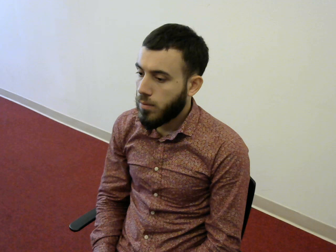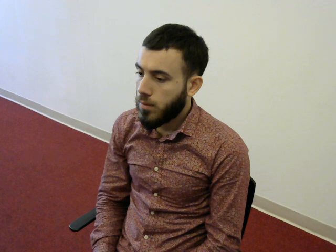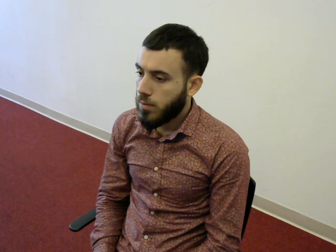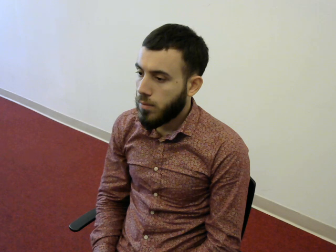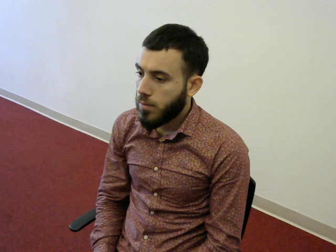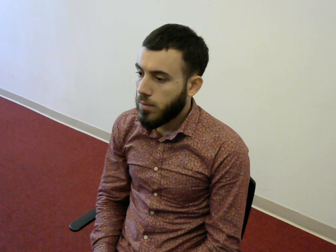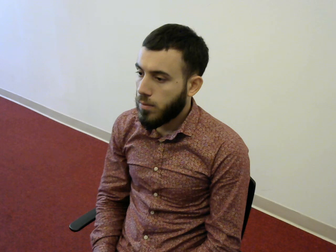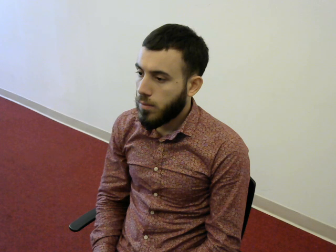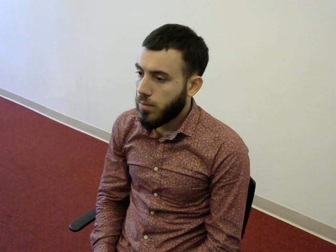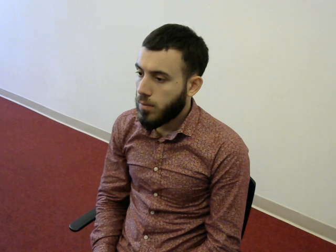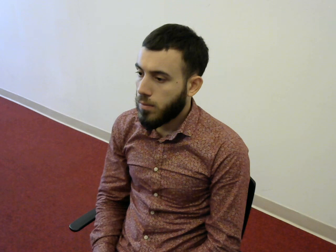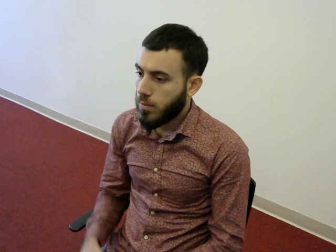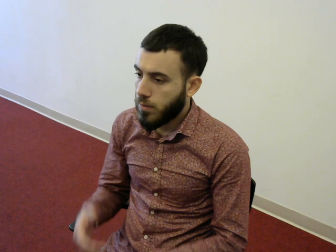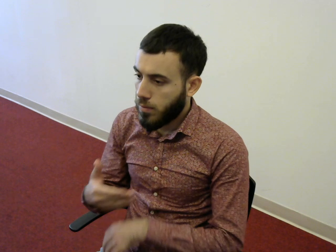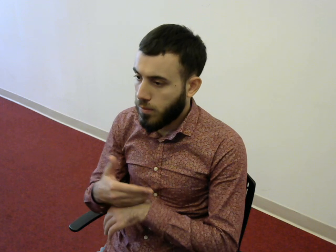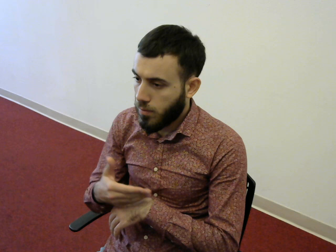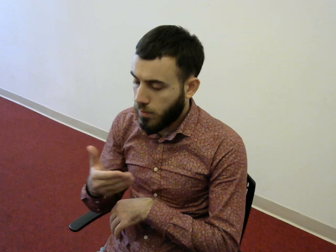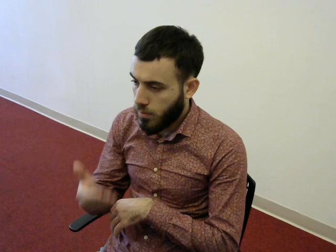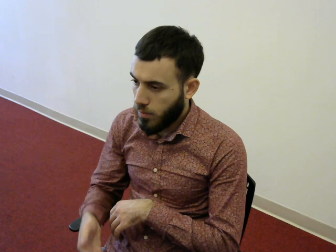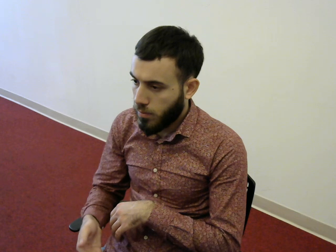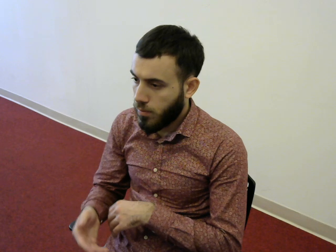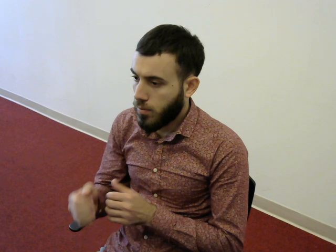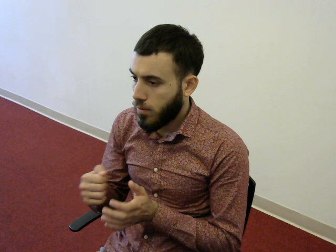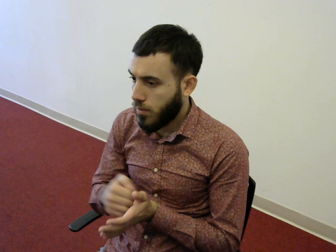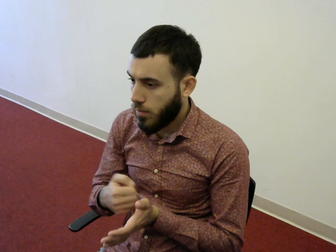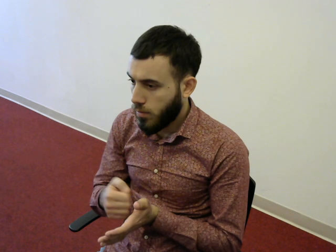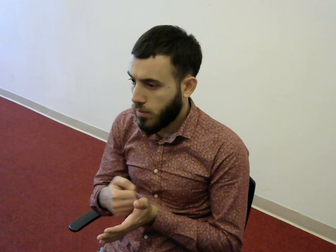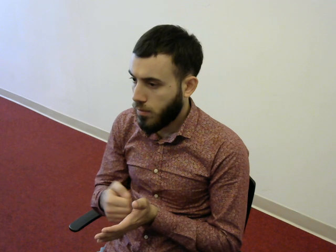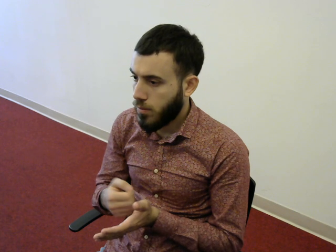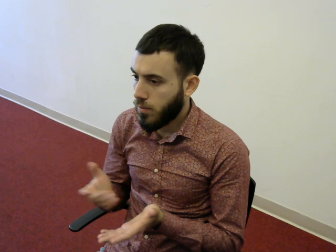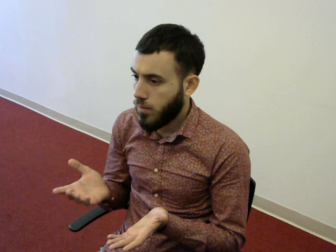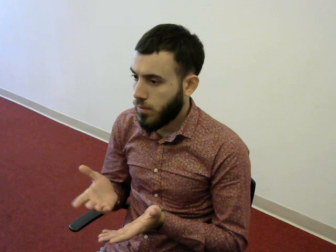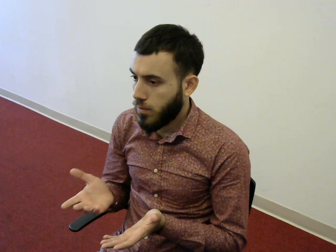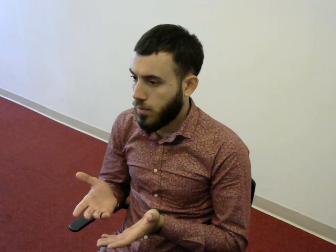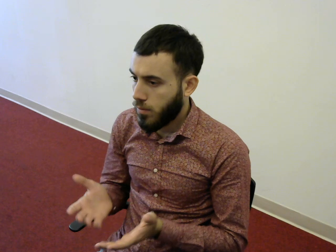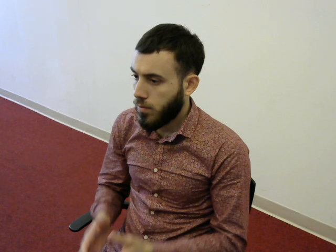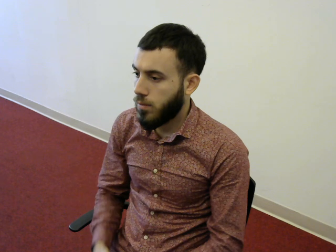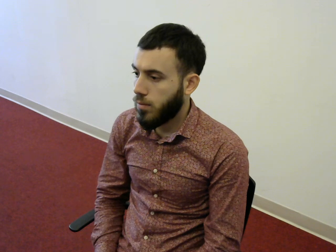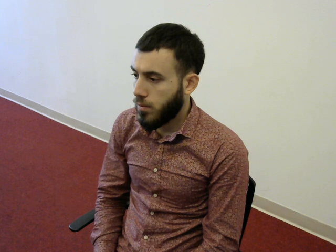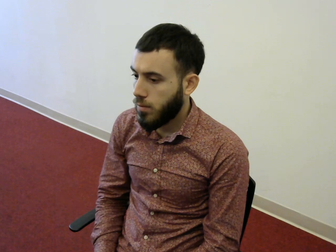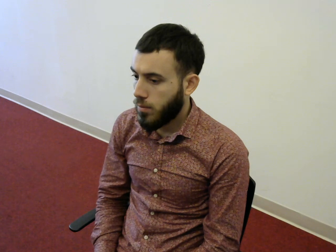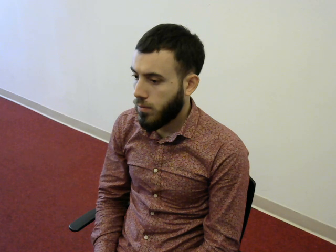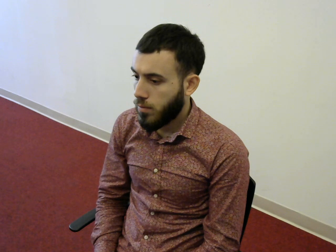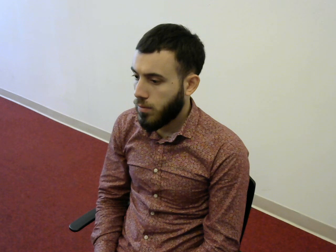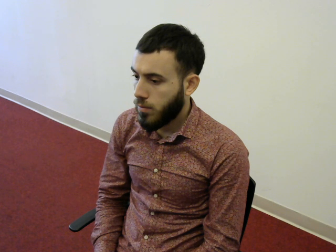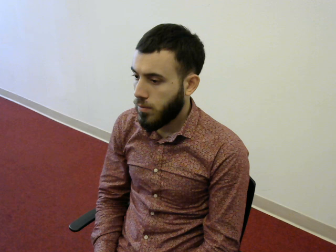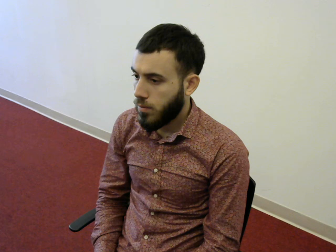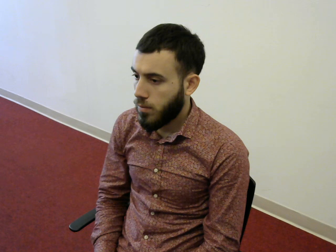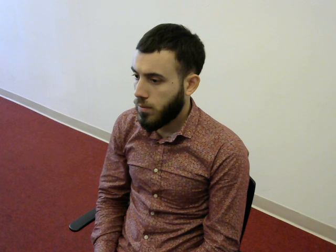Gecikməyinizin səbəbi nədir?